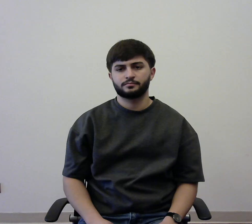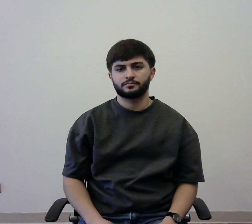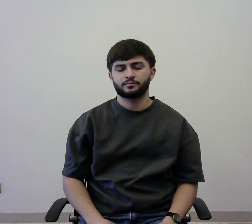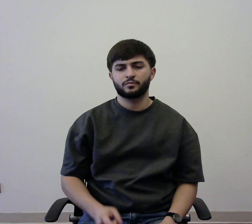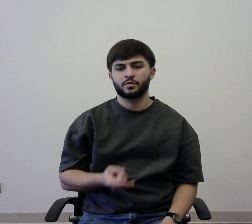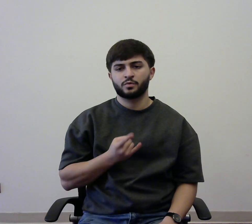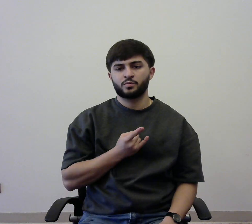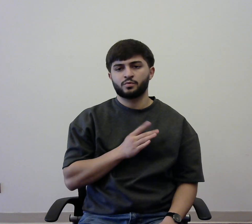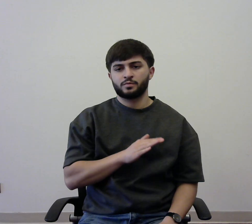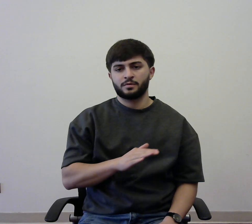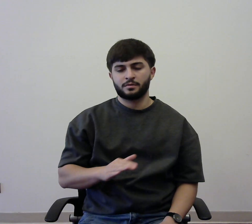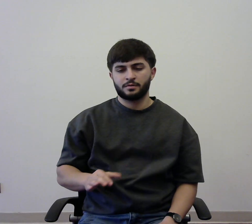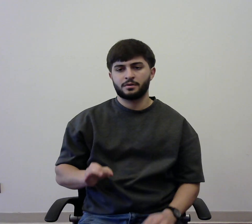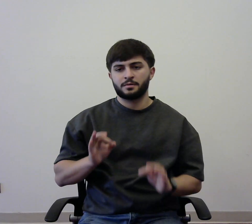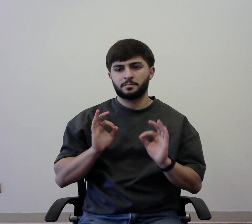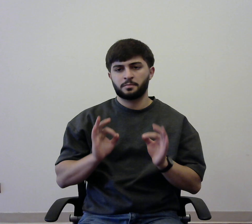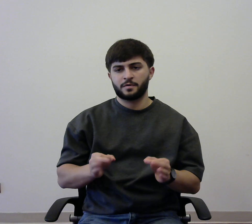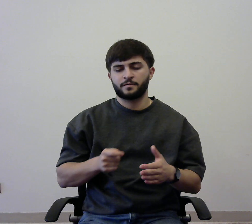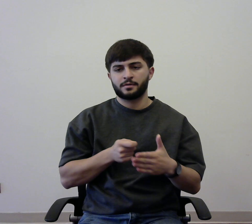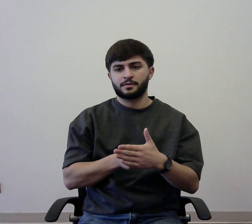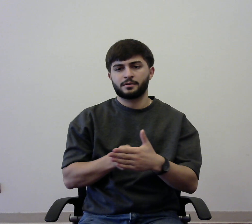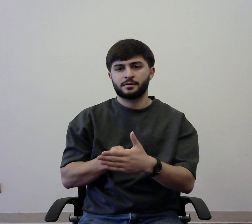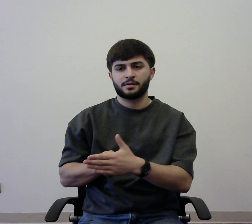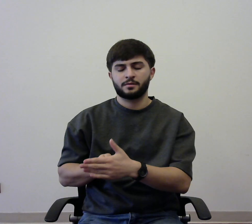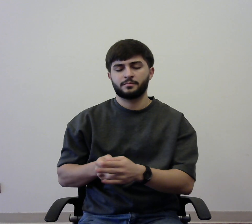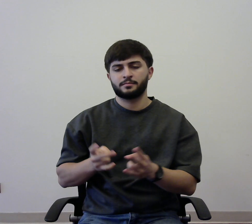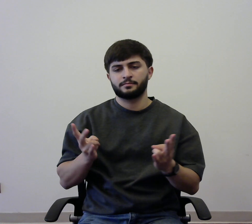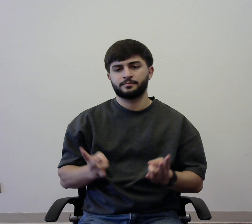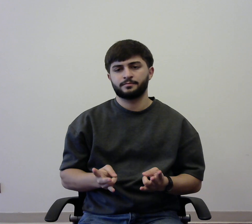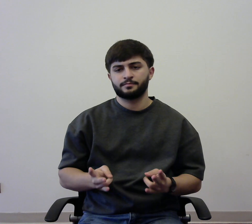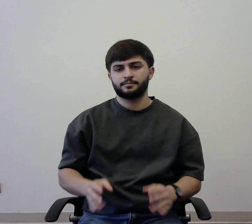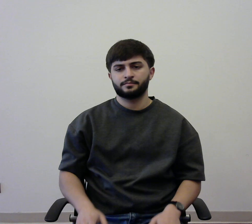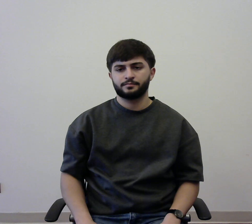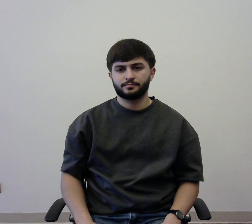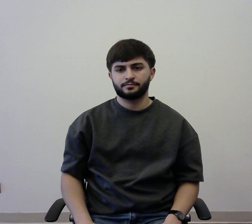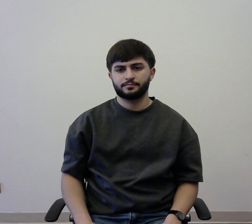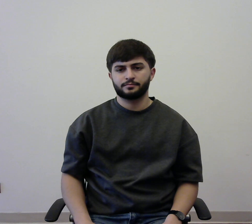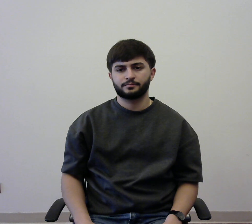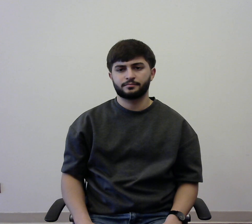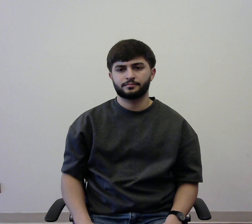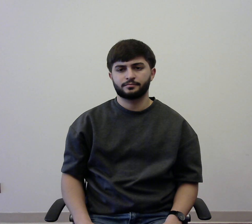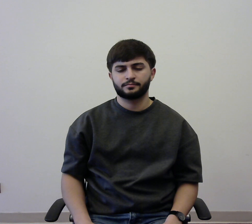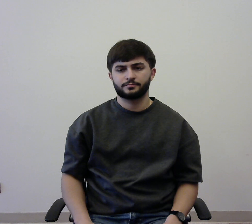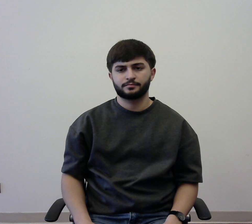Uşaqları düzgün qidalandırmaq lazımdır